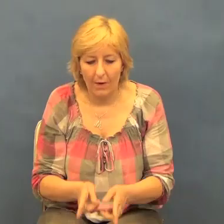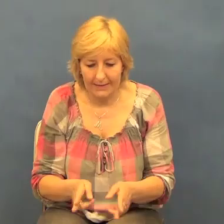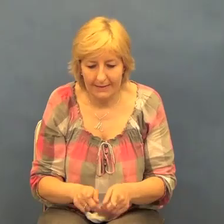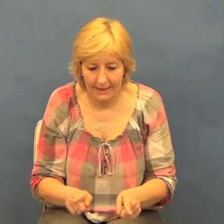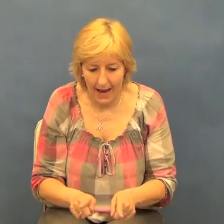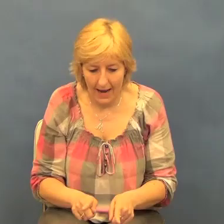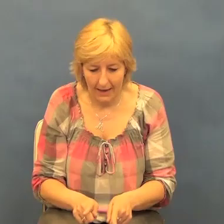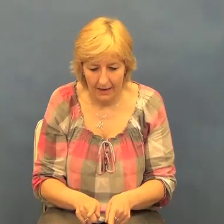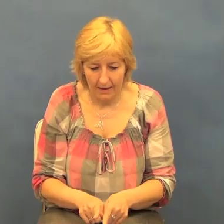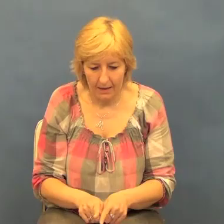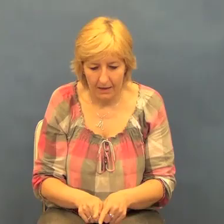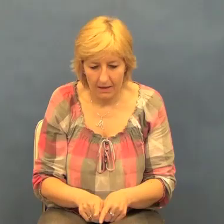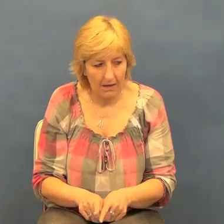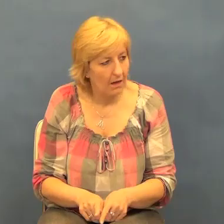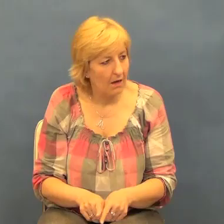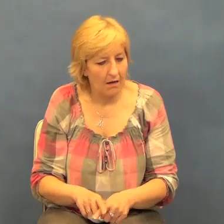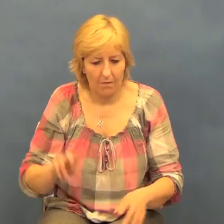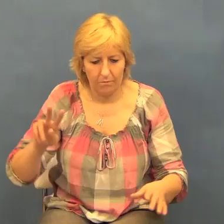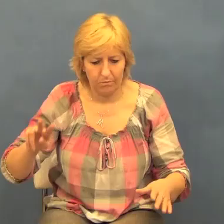Znak uliczny.